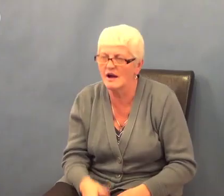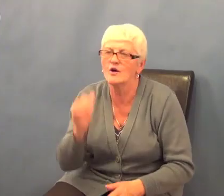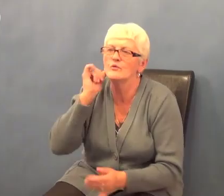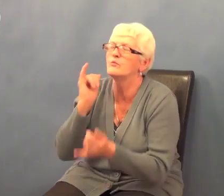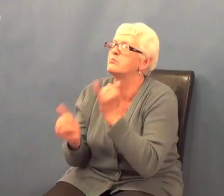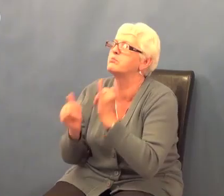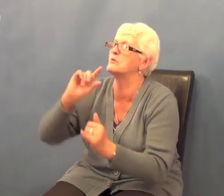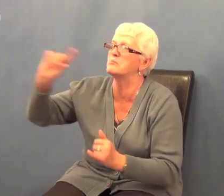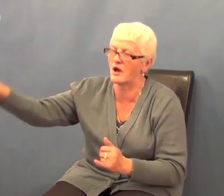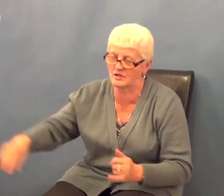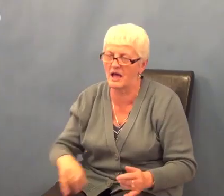Dziewczyna na rowerze nieświadomie odjeżdża.